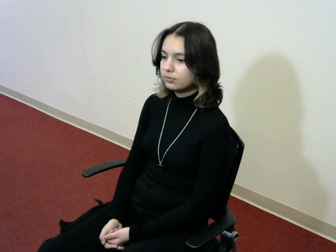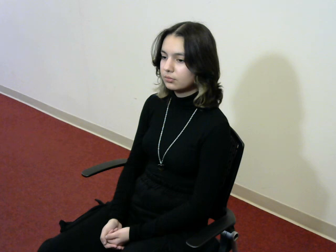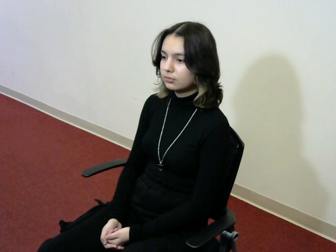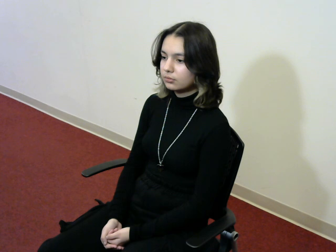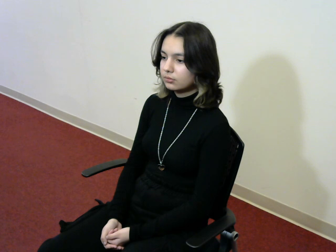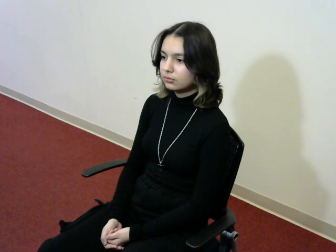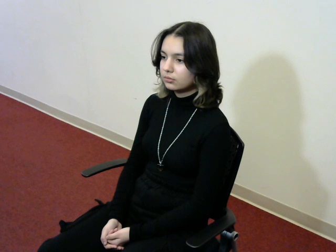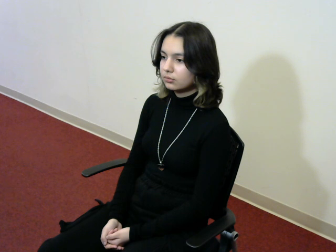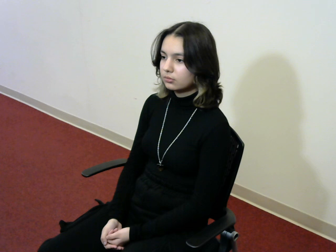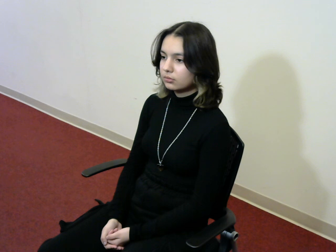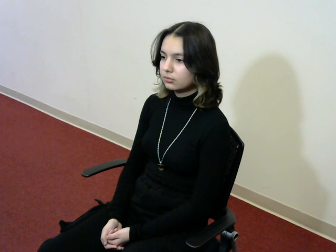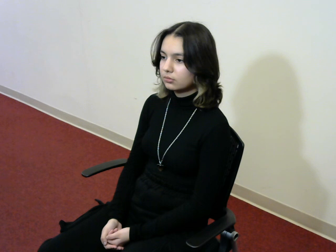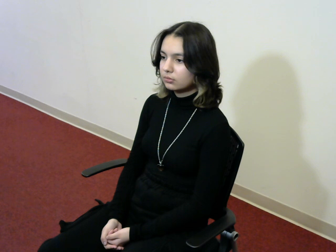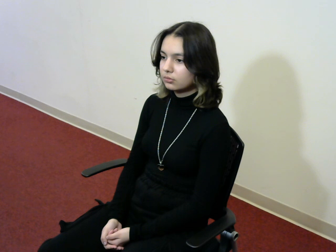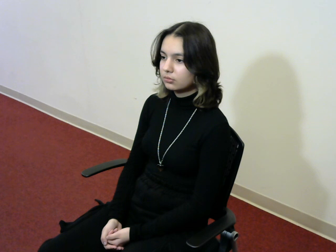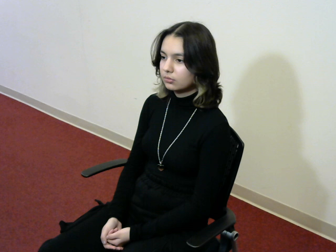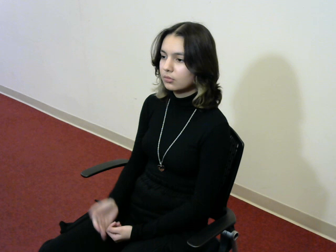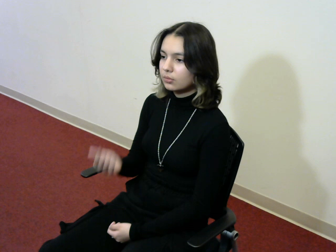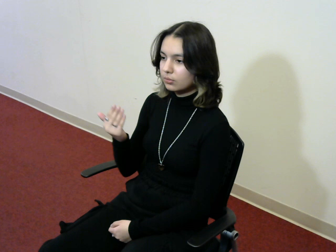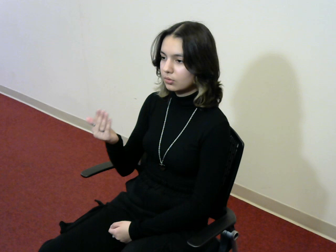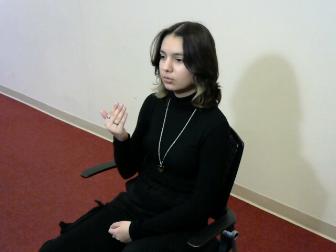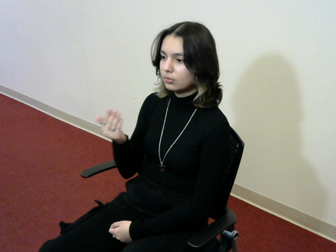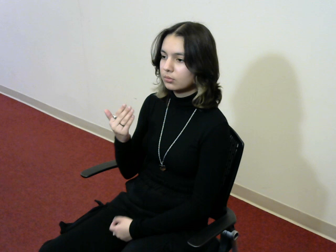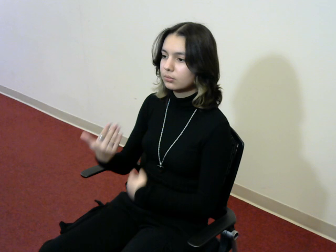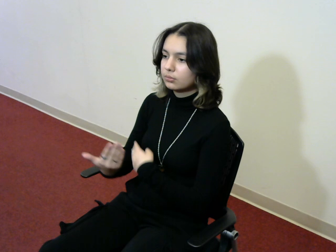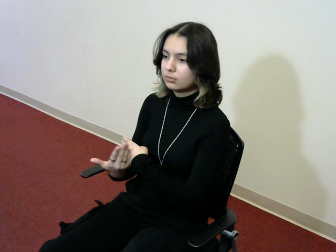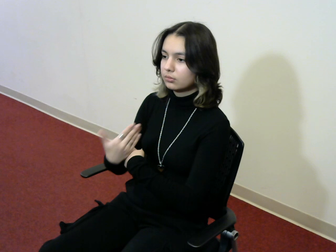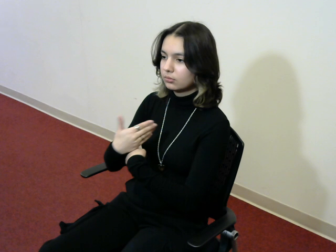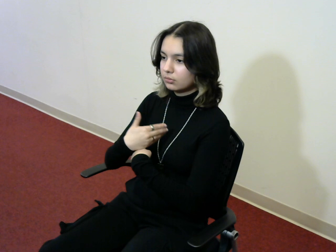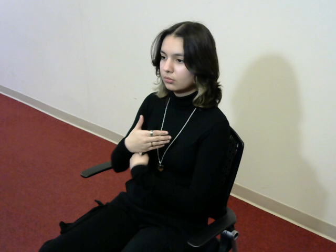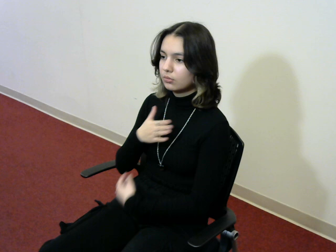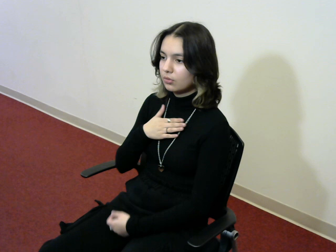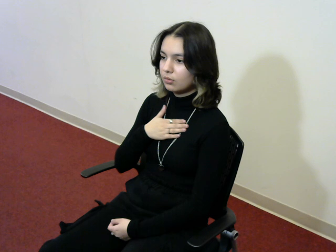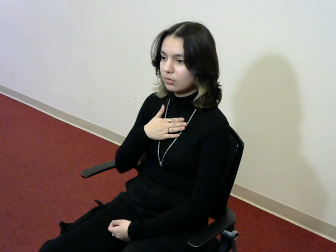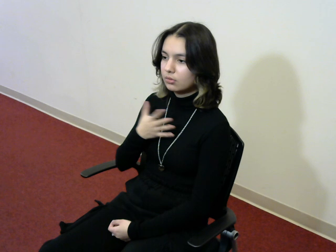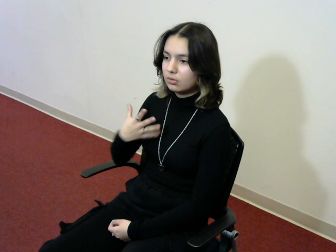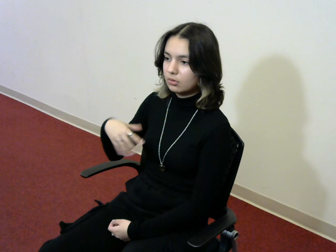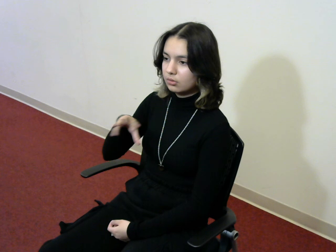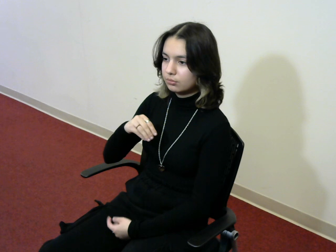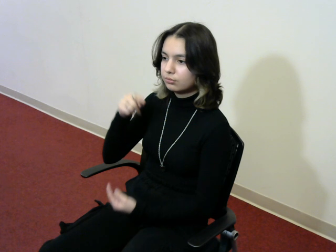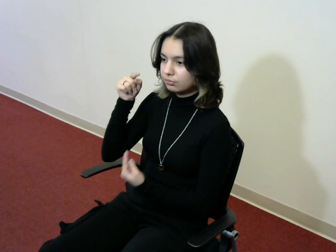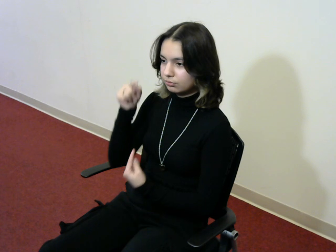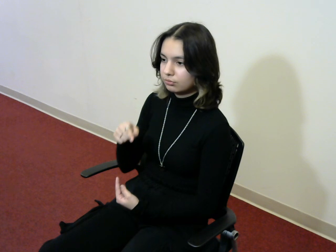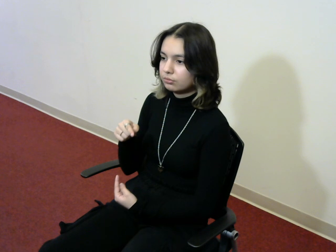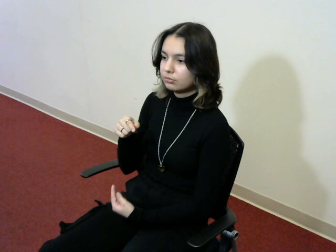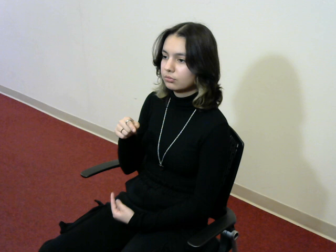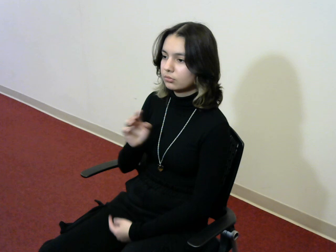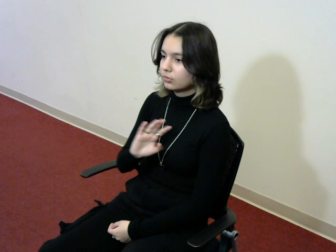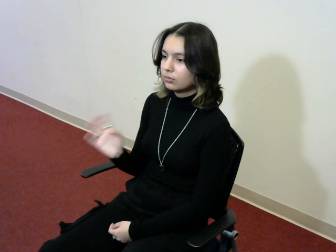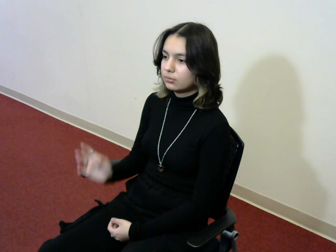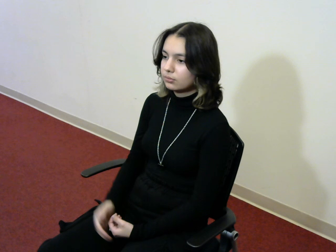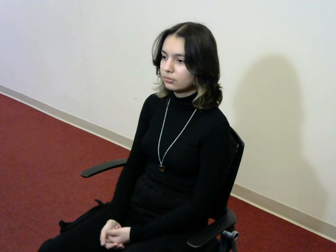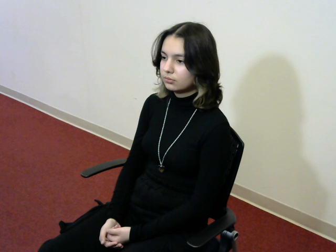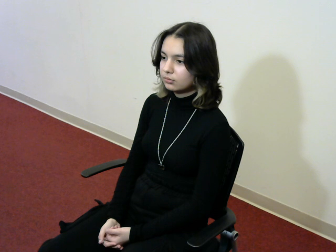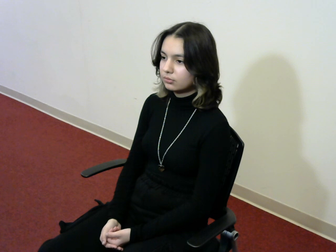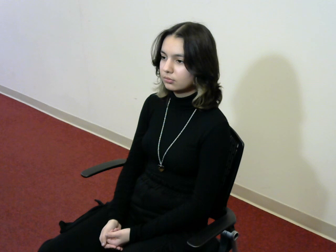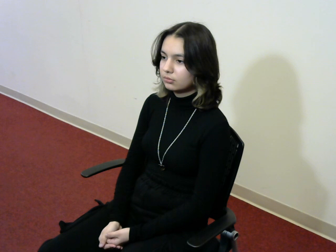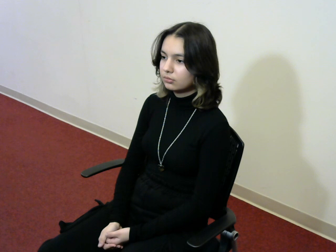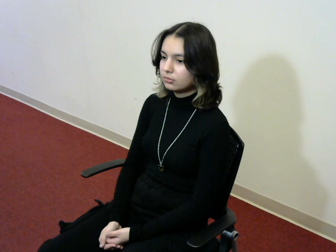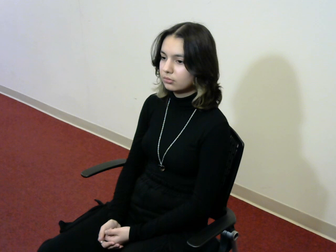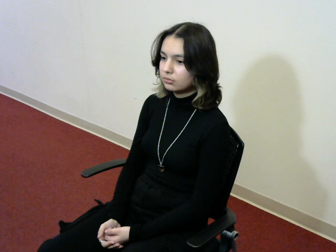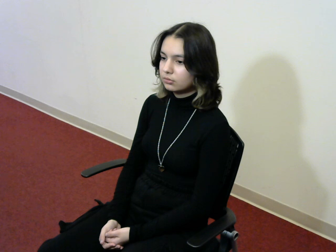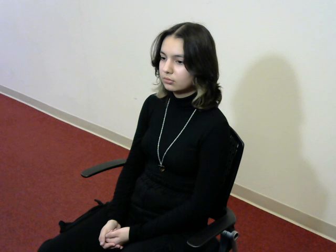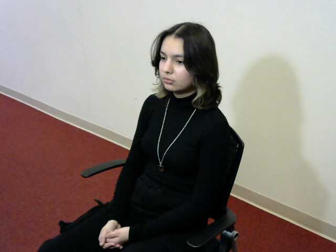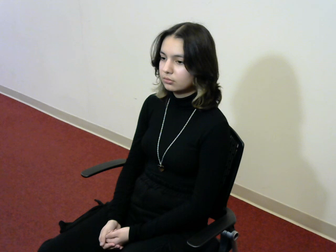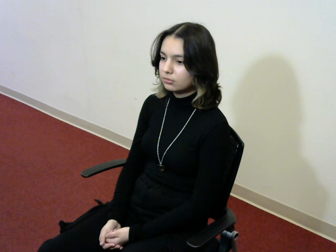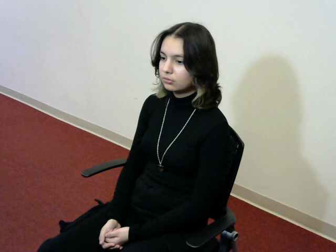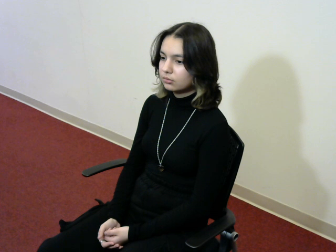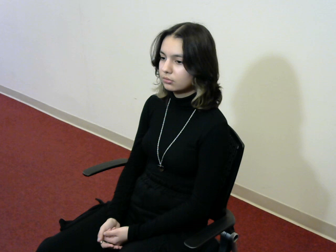Sizin müraciətiniz bizə uyğun deyildir